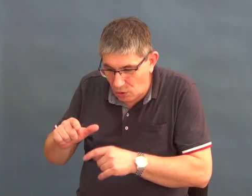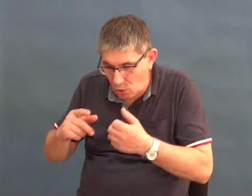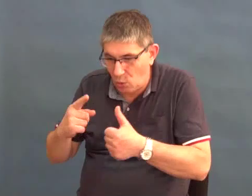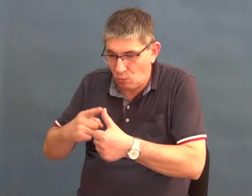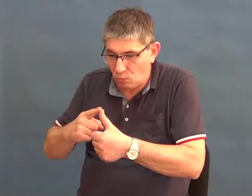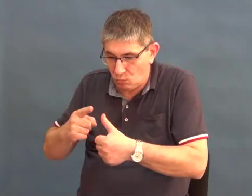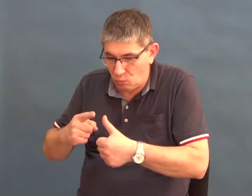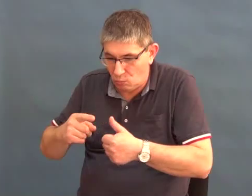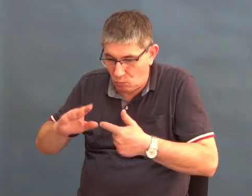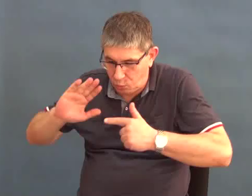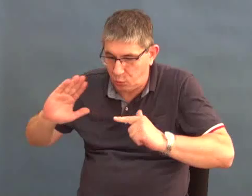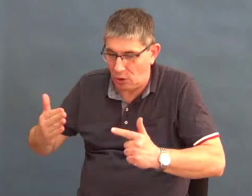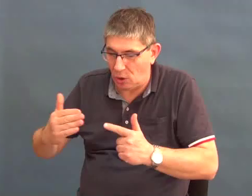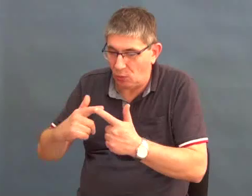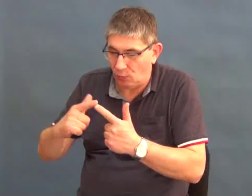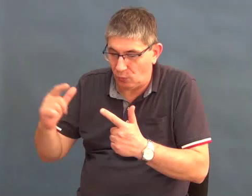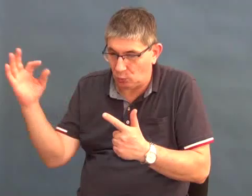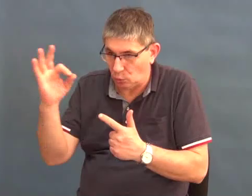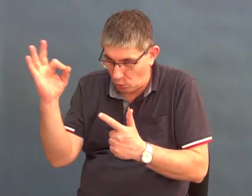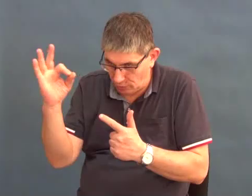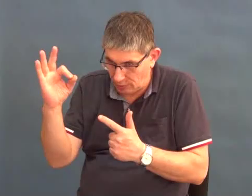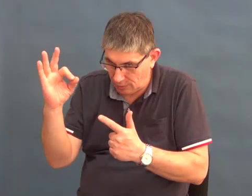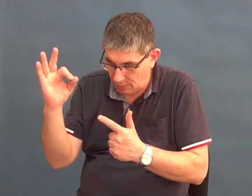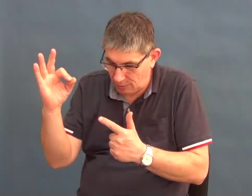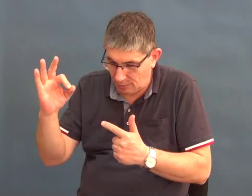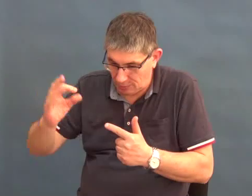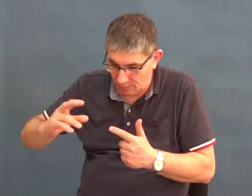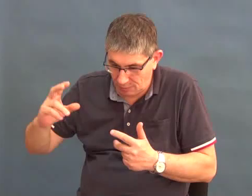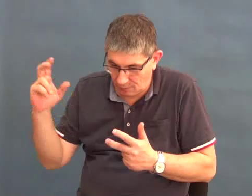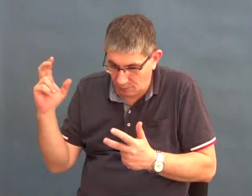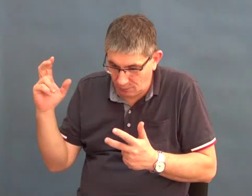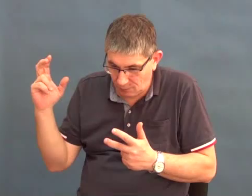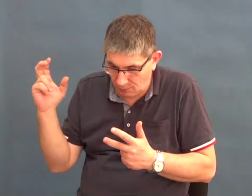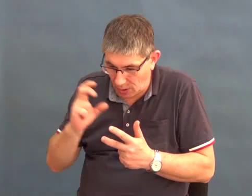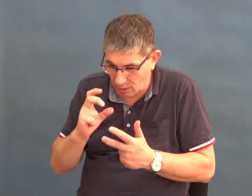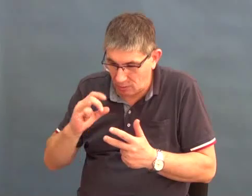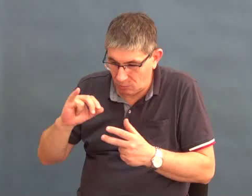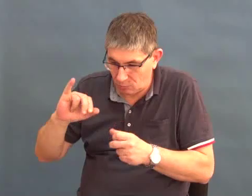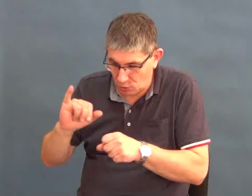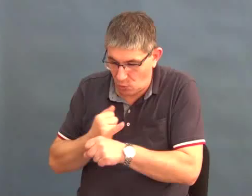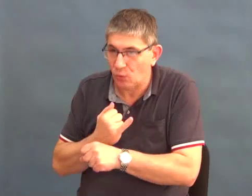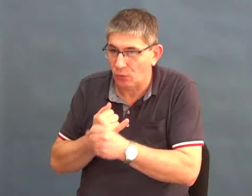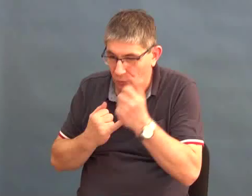Po pierwsze, w skrócie. Po drugie - w środę, po trzecie - w czwartek, piątek.